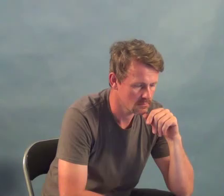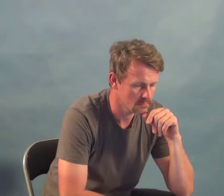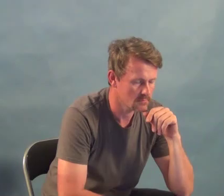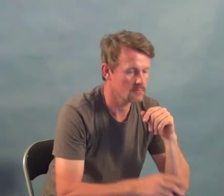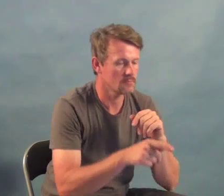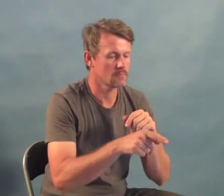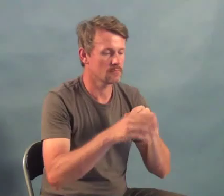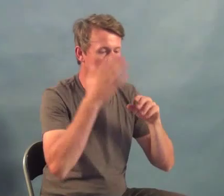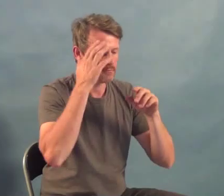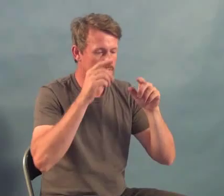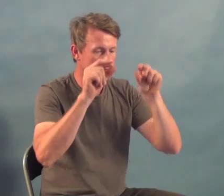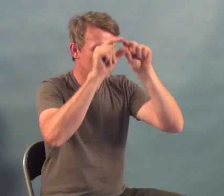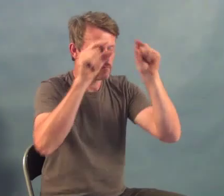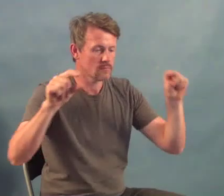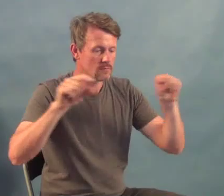Wiesz, jest taki znak trójkątny.